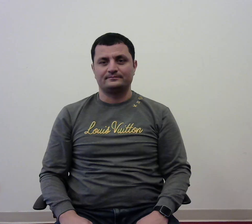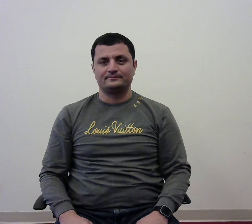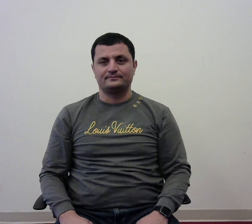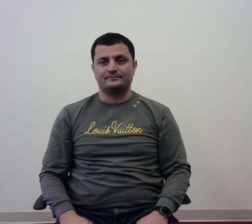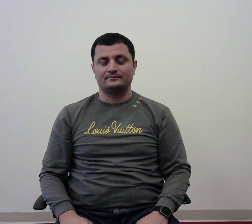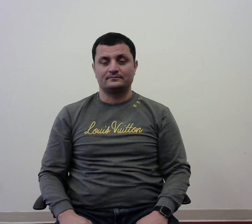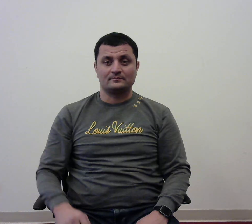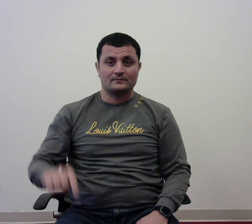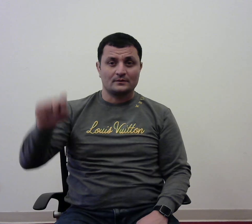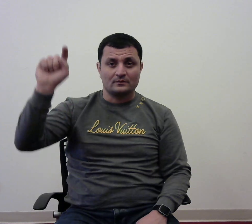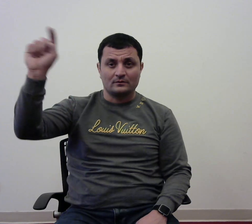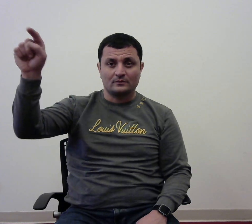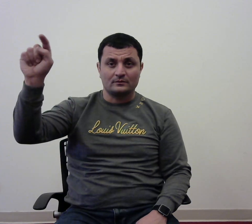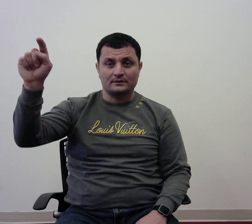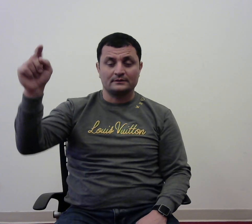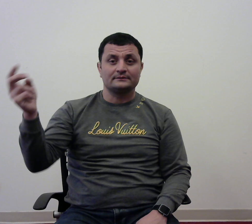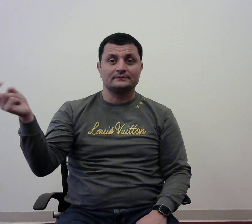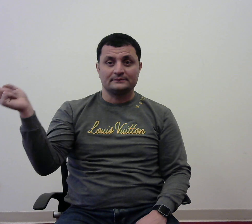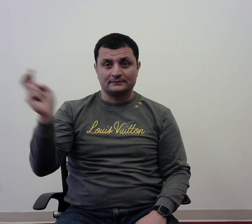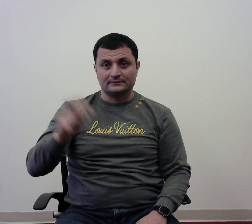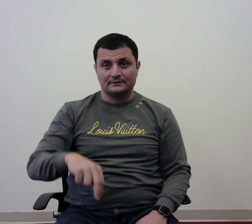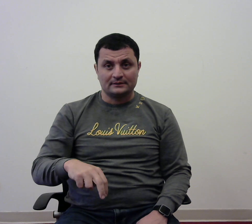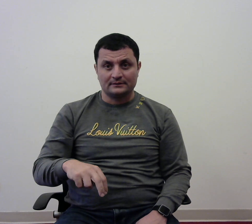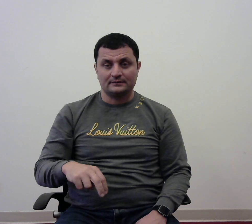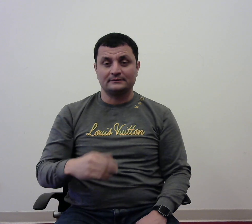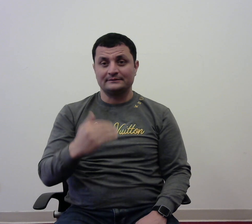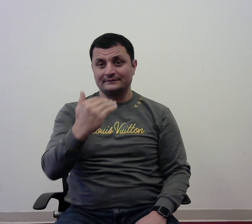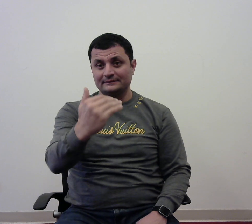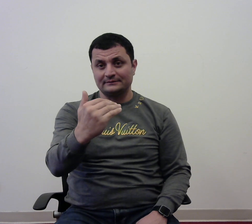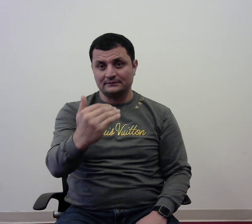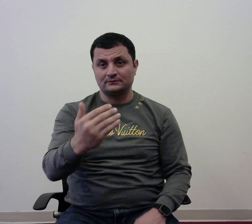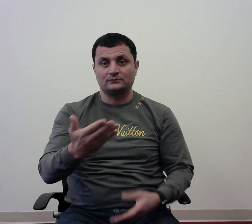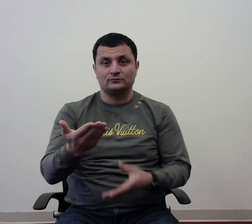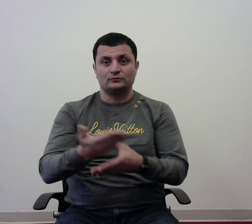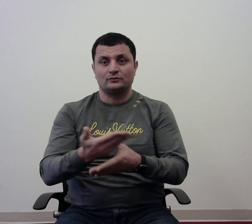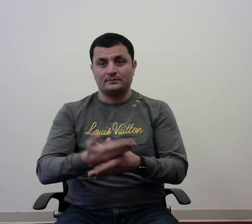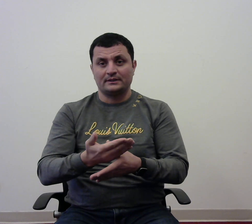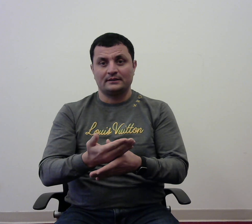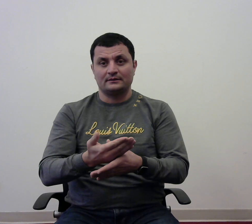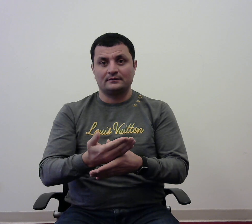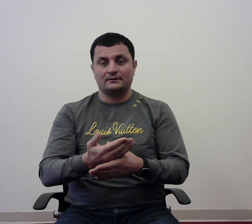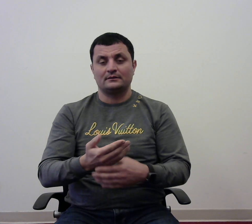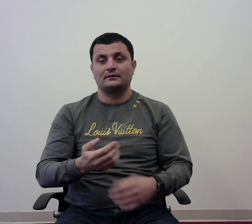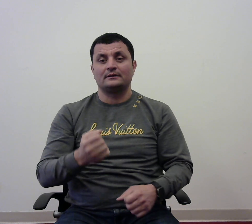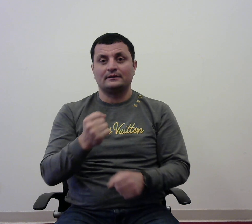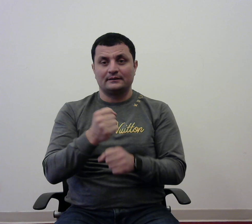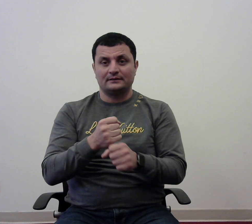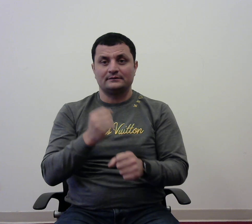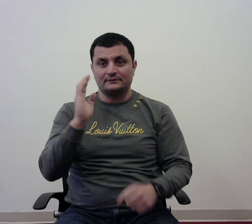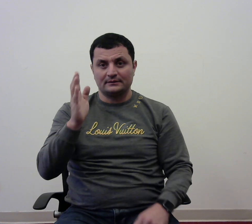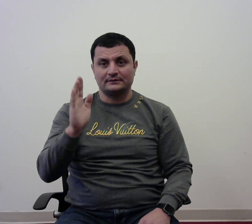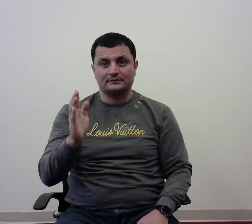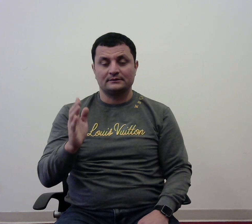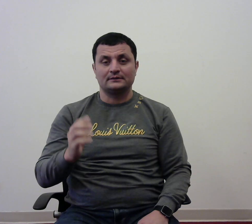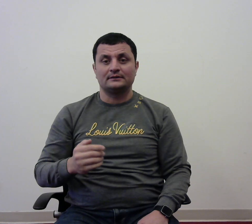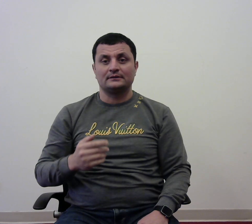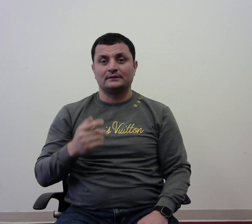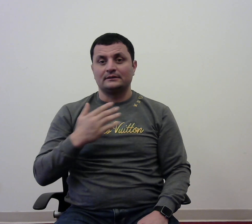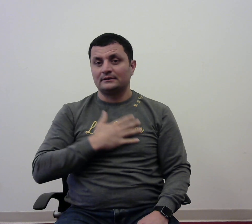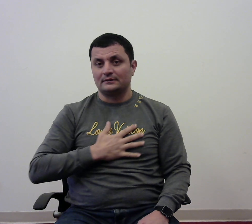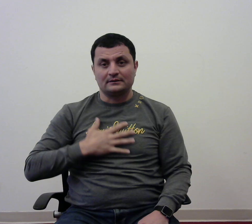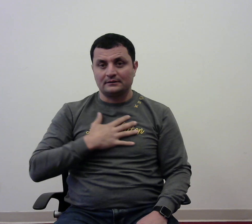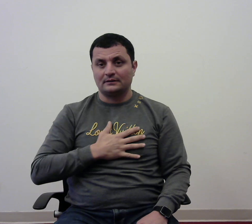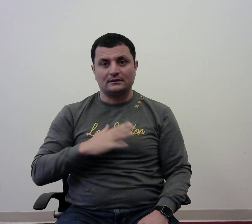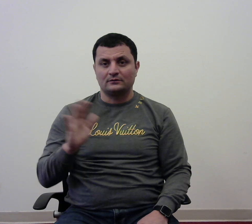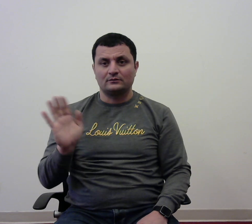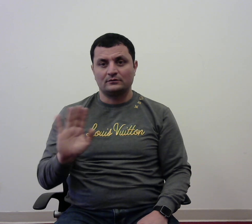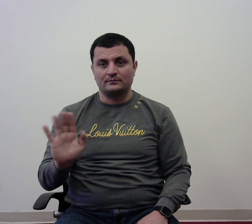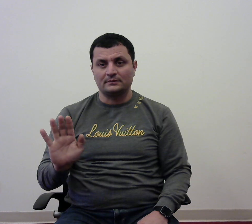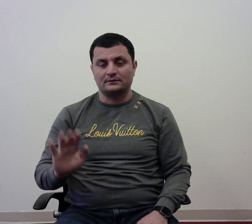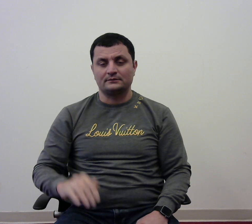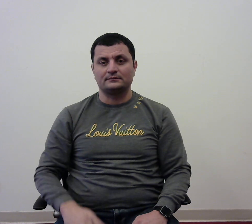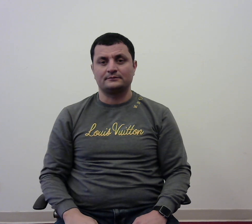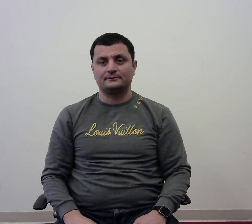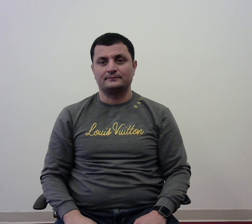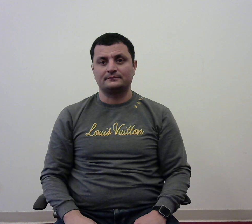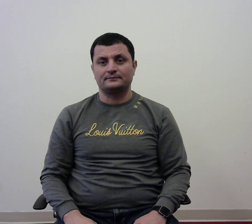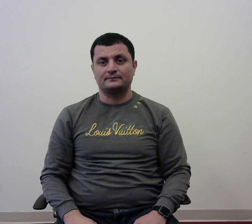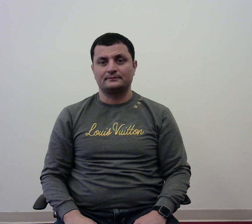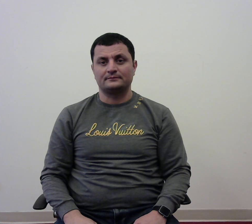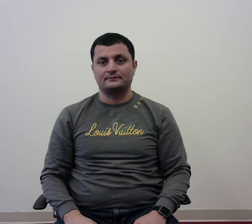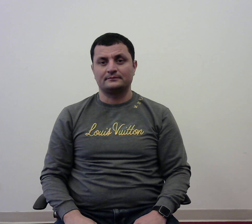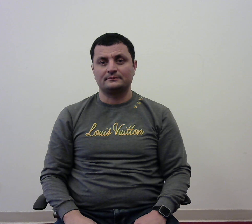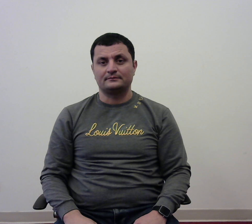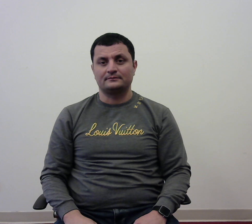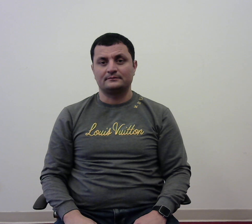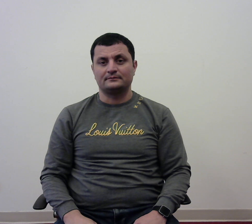O gəlib sizə kömək edəcək, narahat olmayın